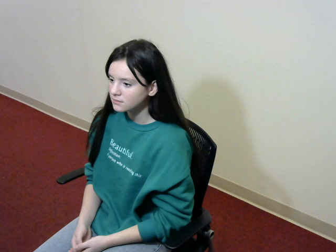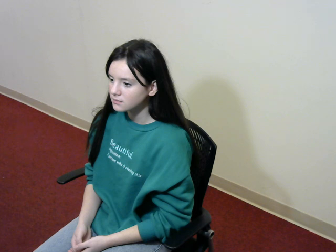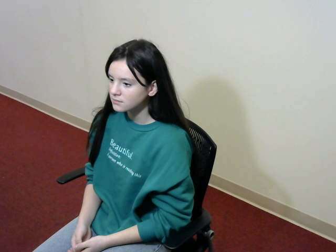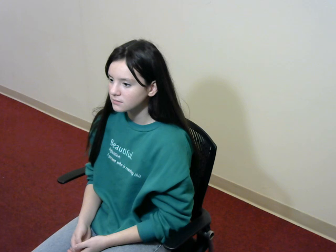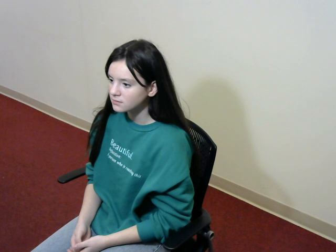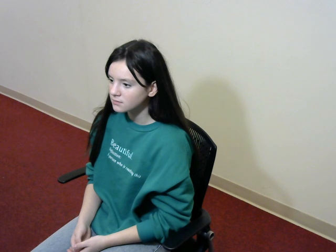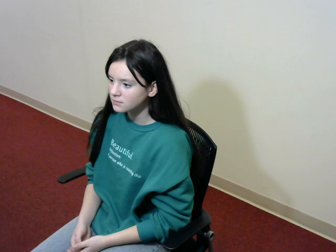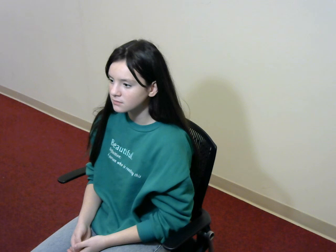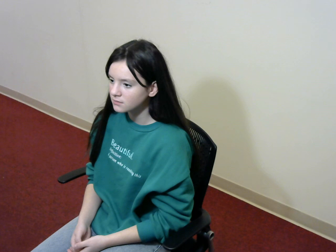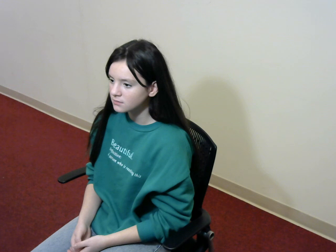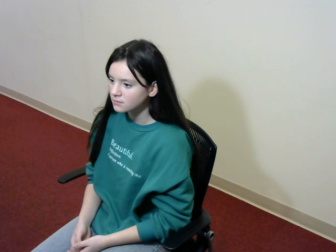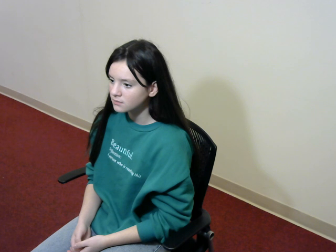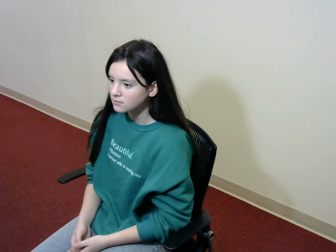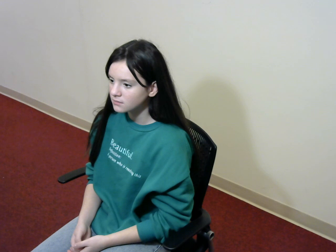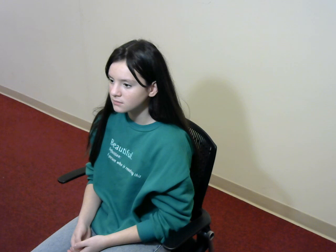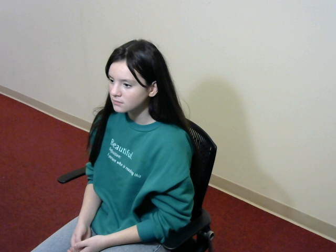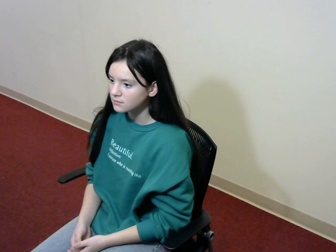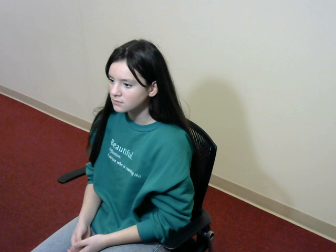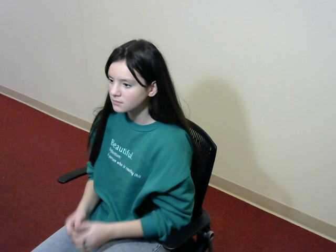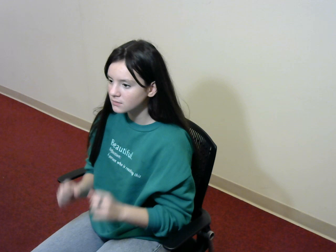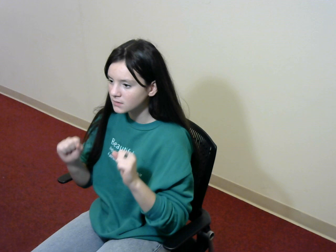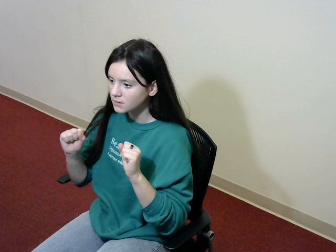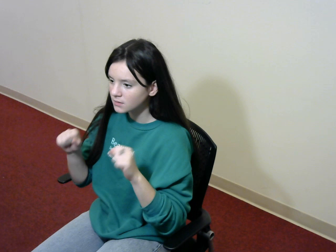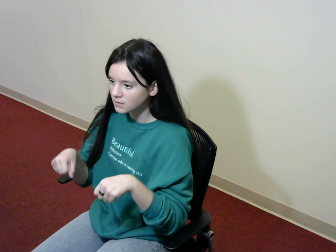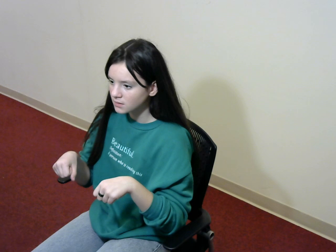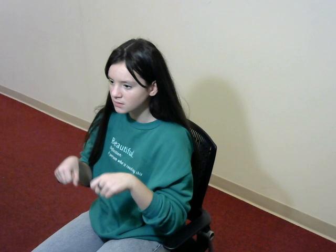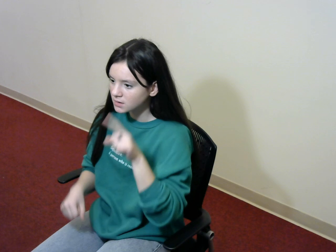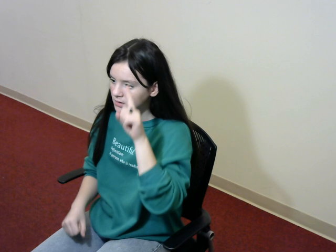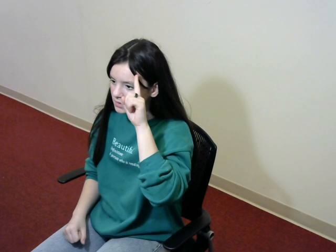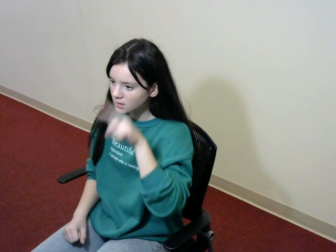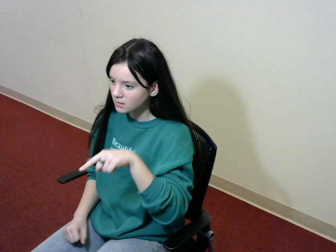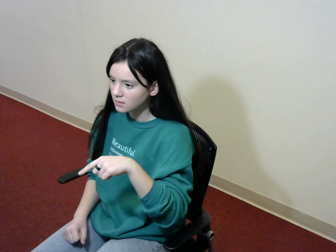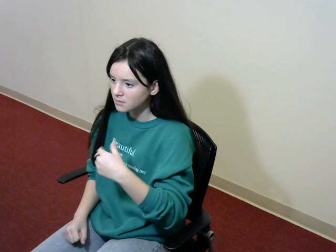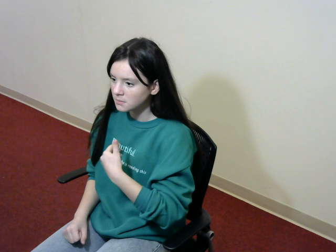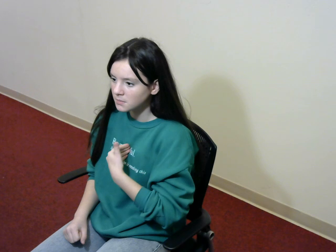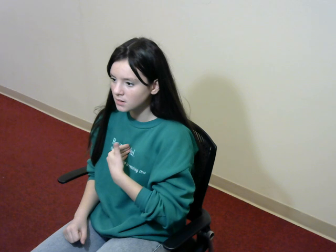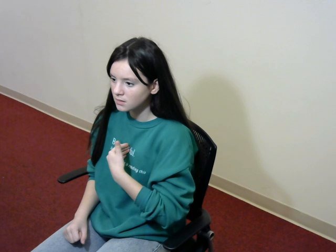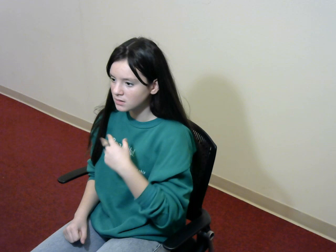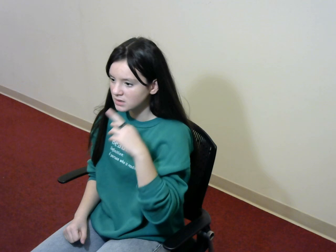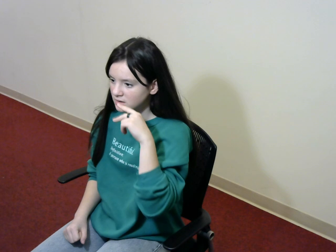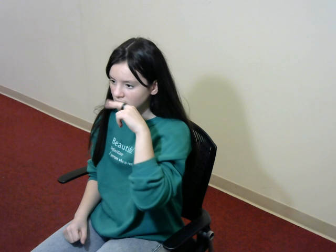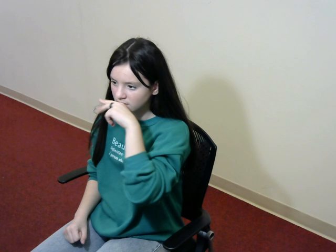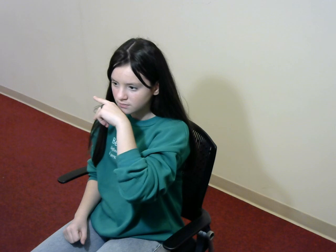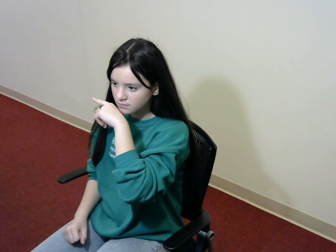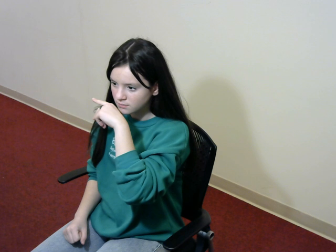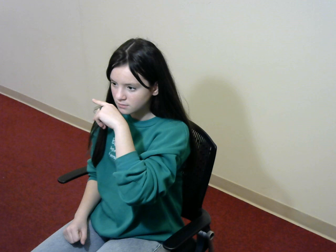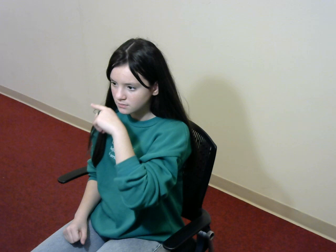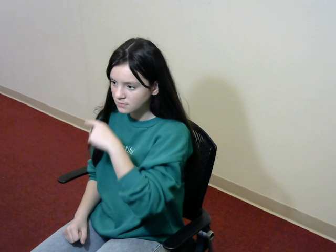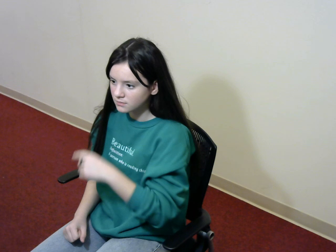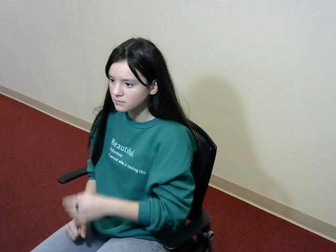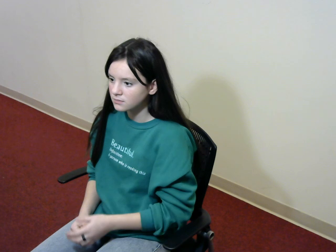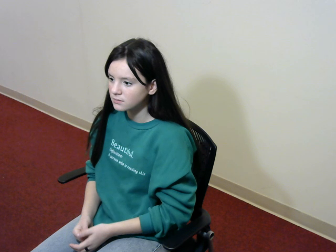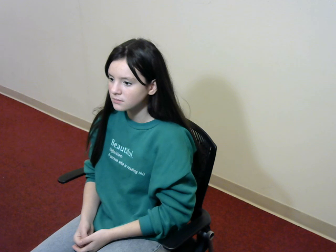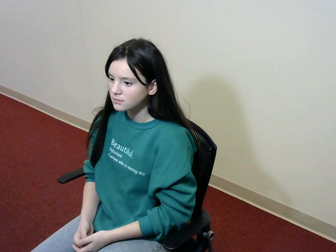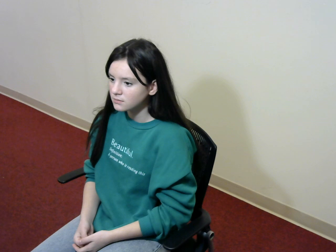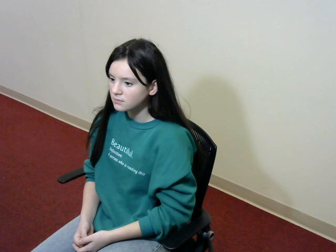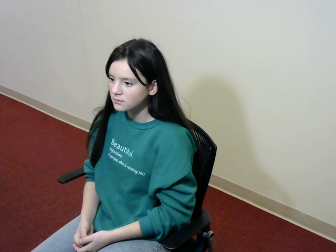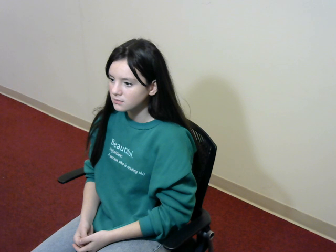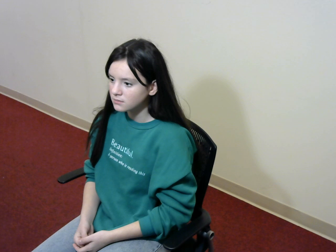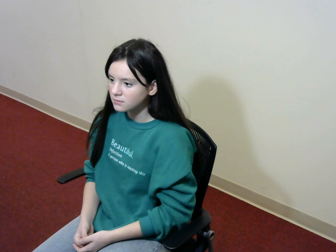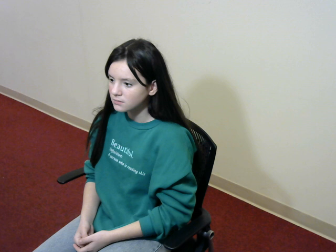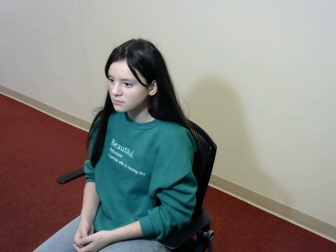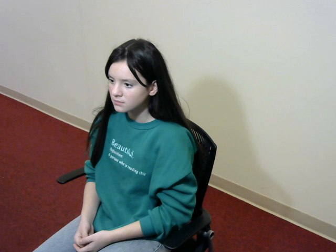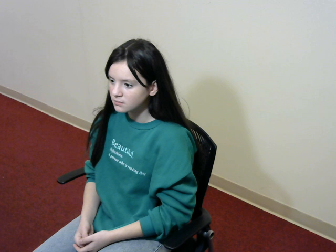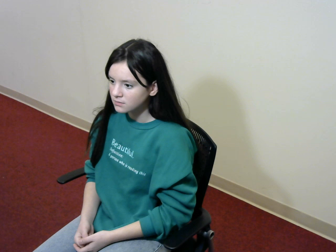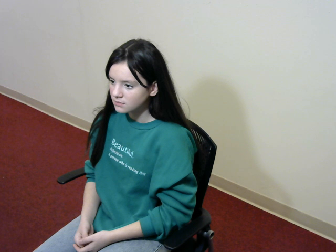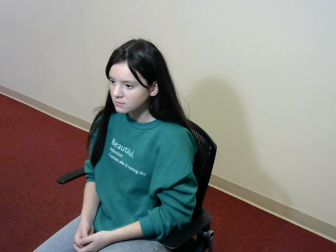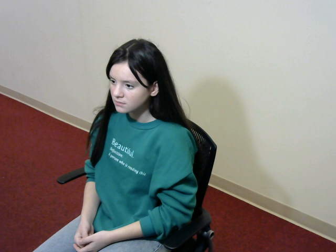Ola bilər mən zəhərlənmişəm